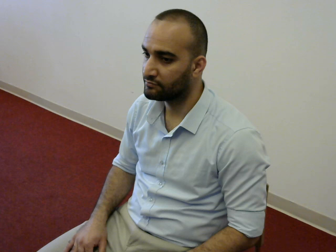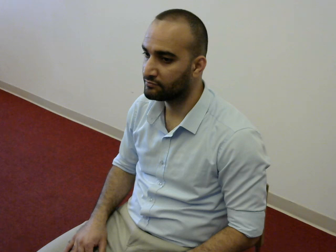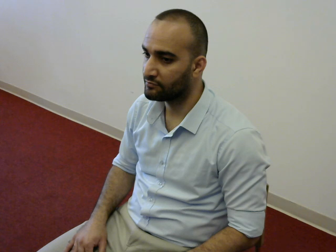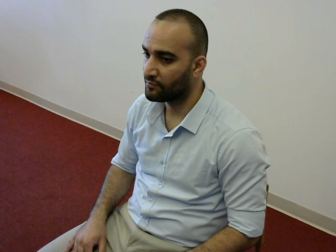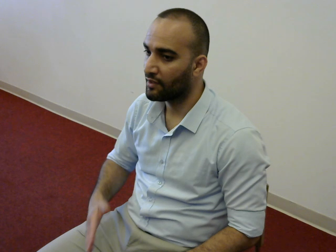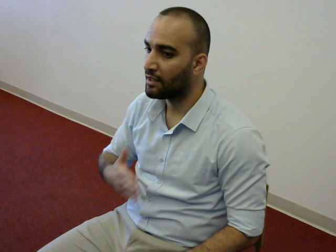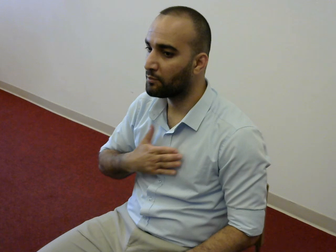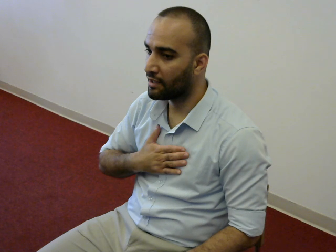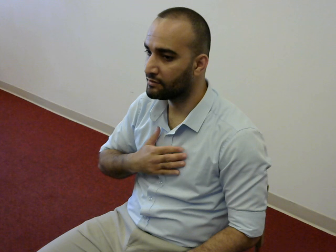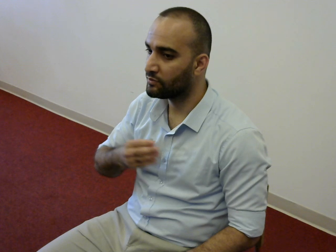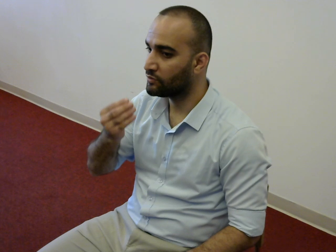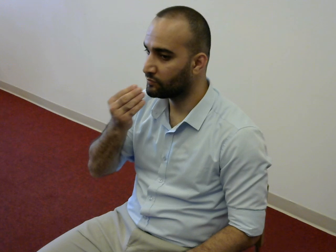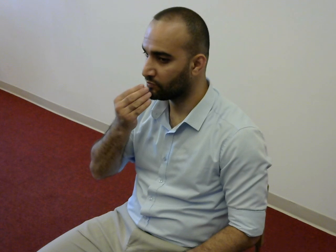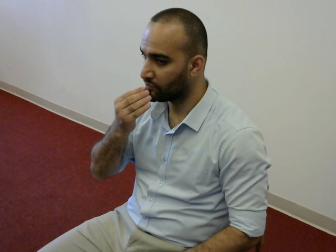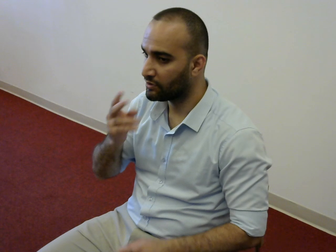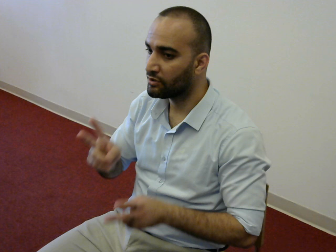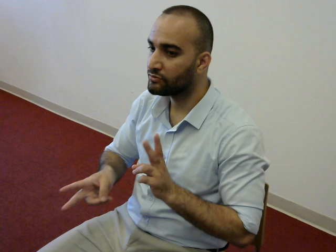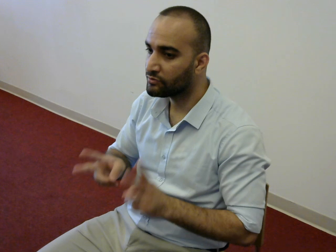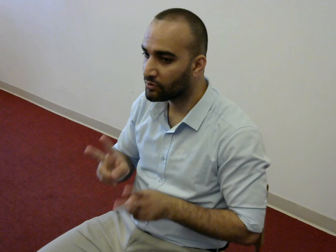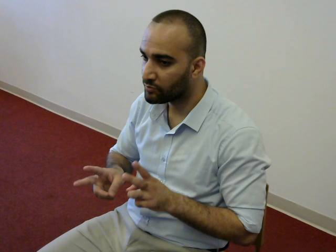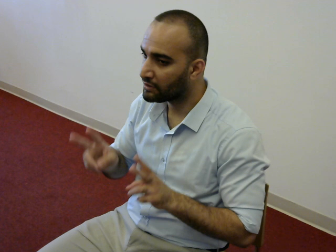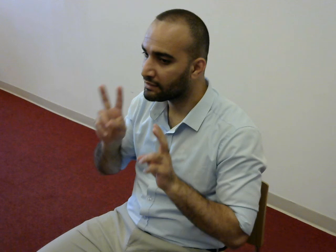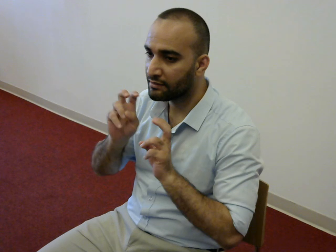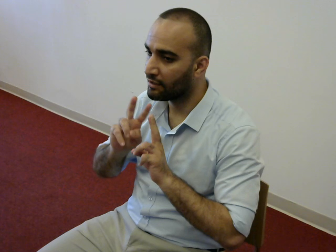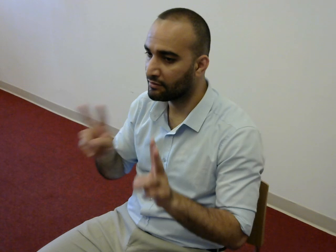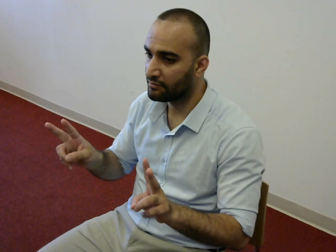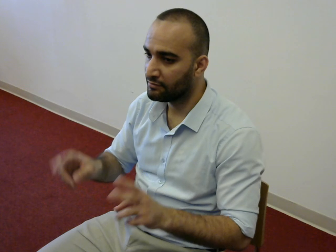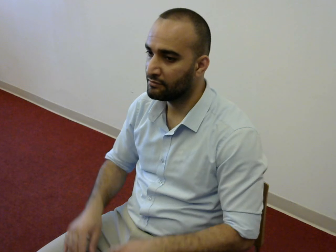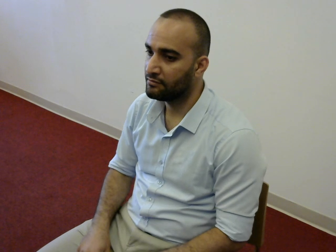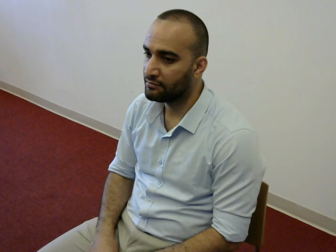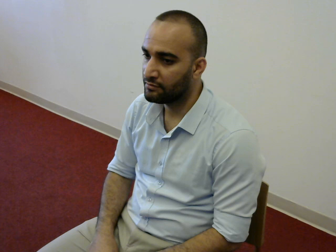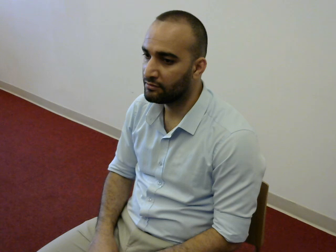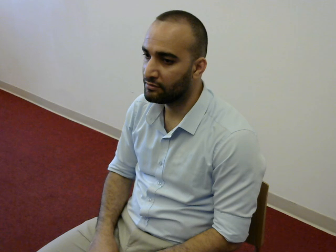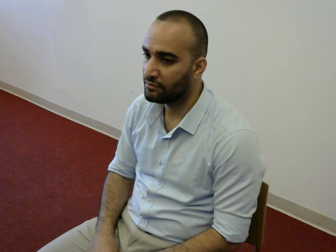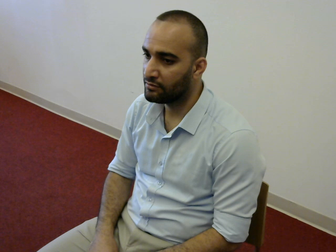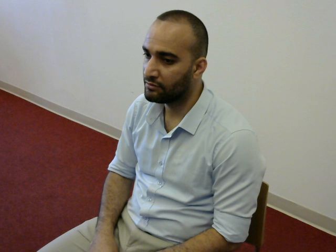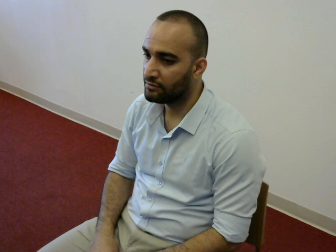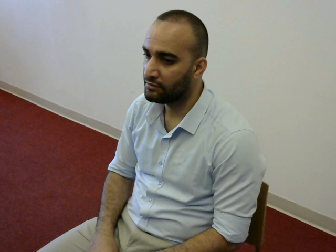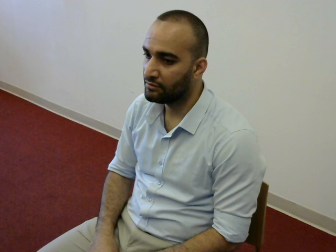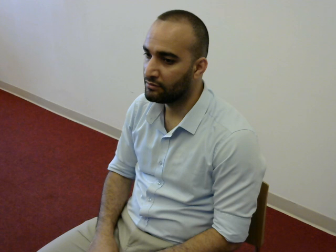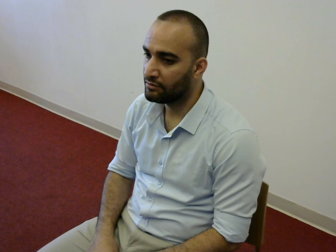Mən yemək bişirməyi bacarmıram